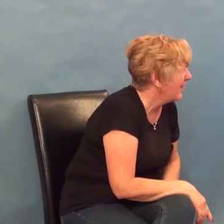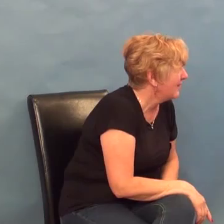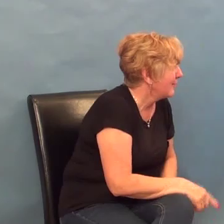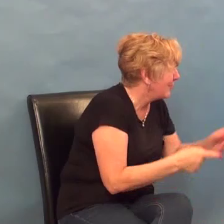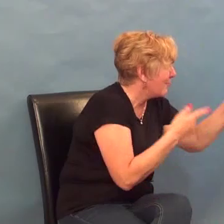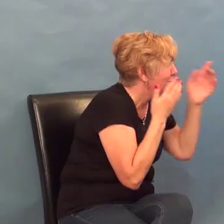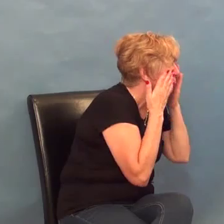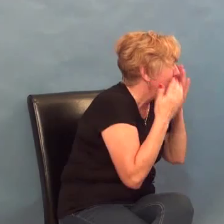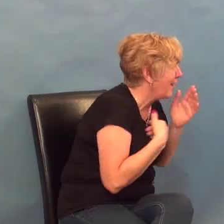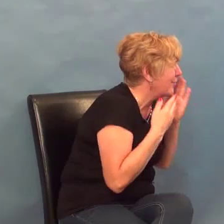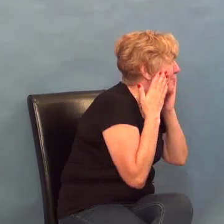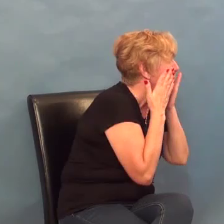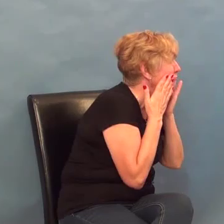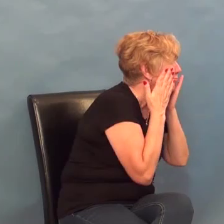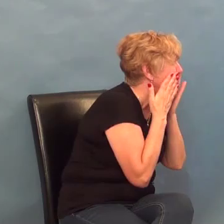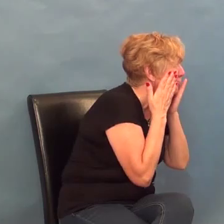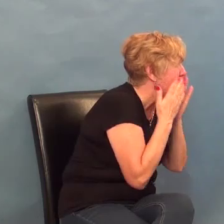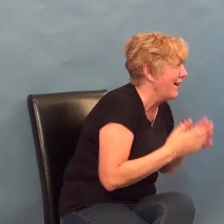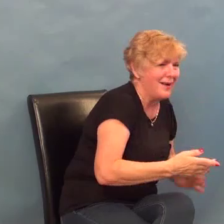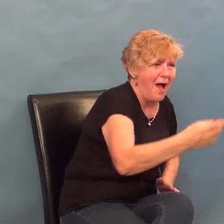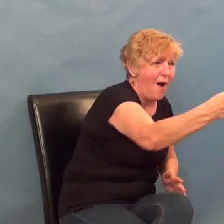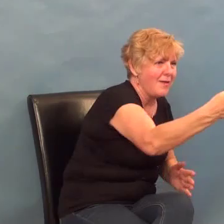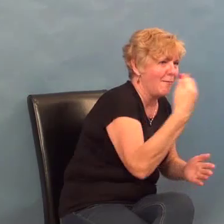Policzki mam różowe, a ona białe.